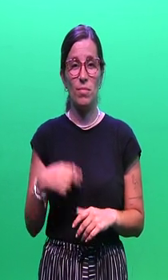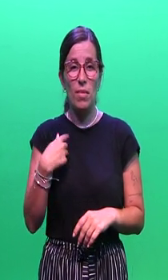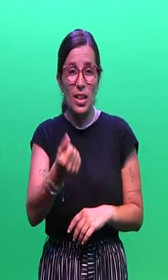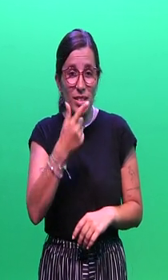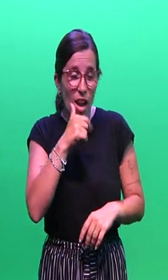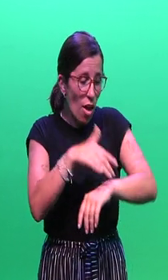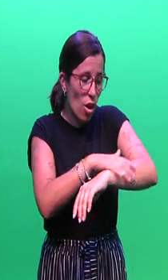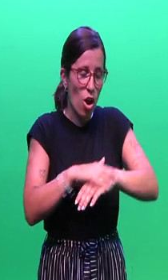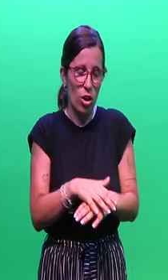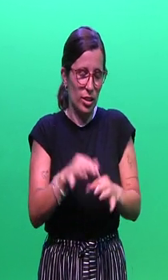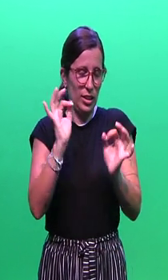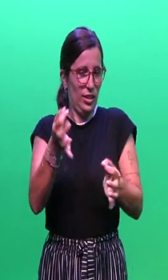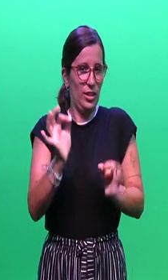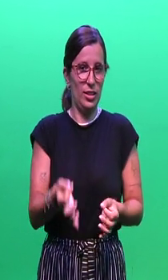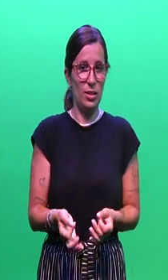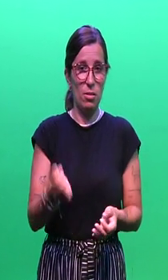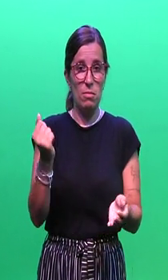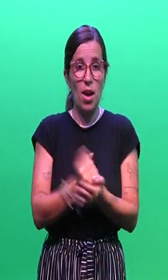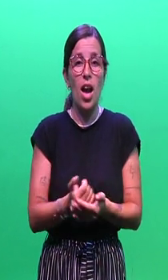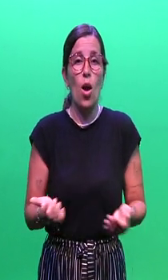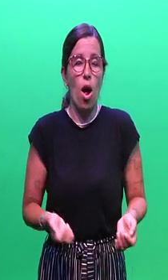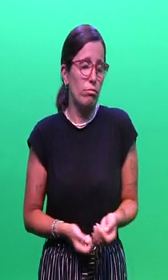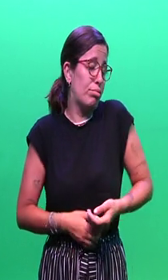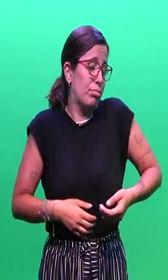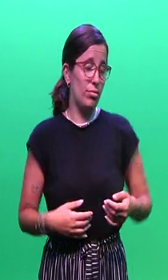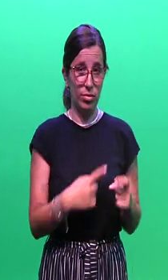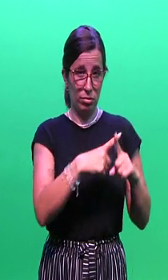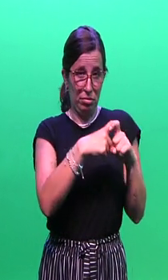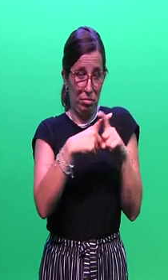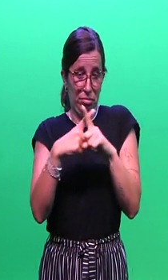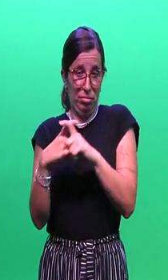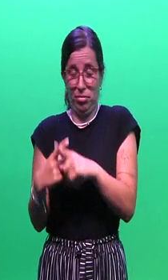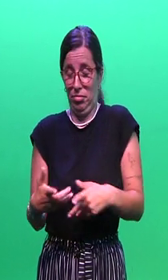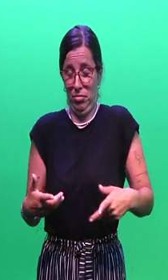Prenc pastilles i em poso pomada, però no sé la marca, és un nom llarg.